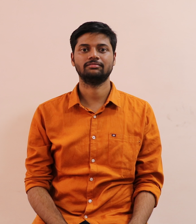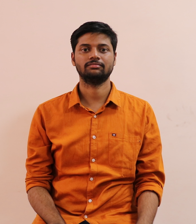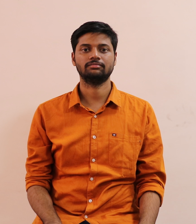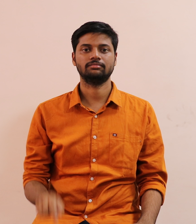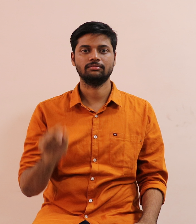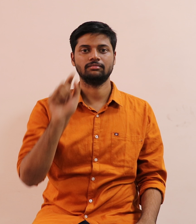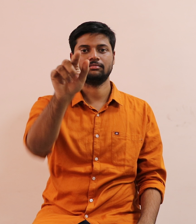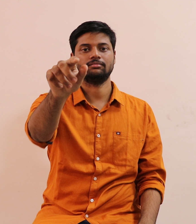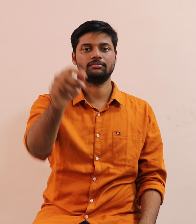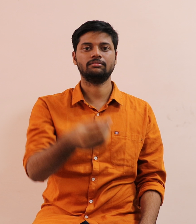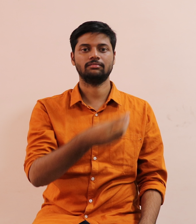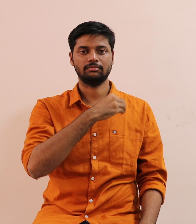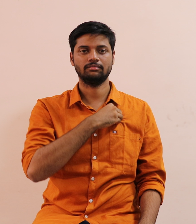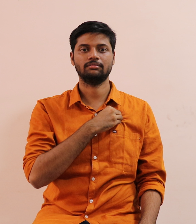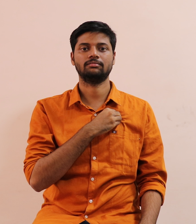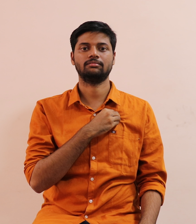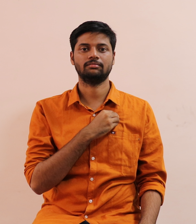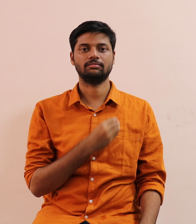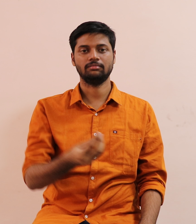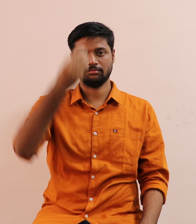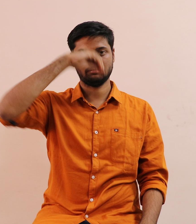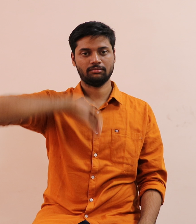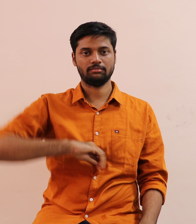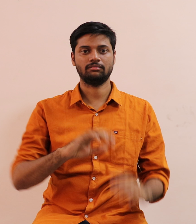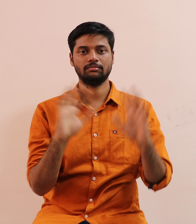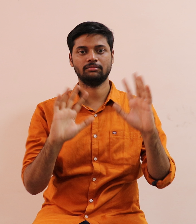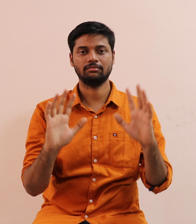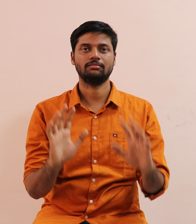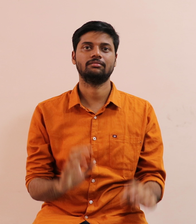do not take it to the heart